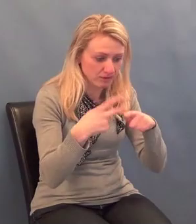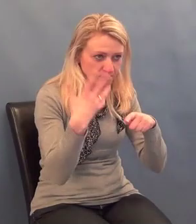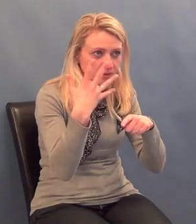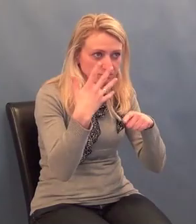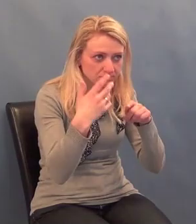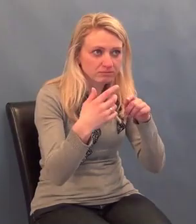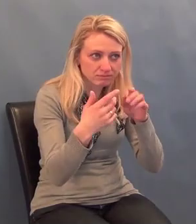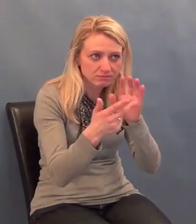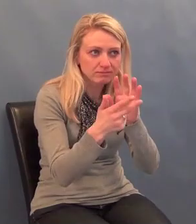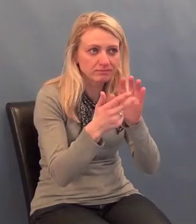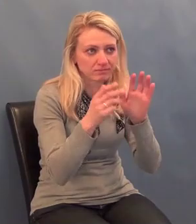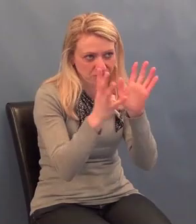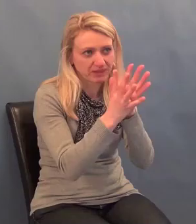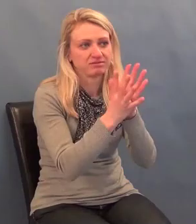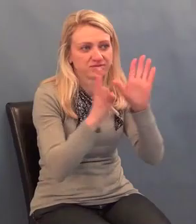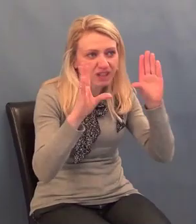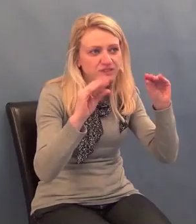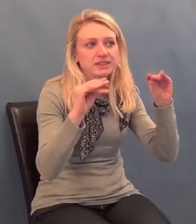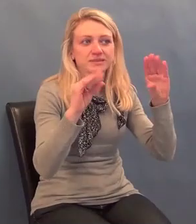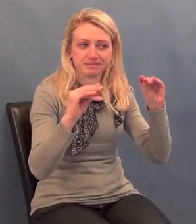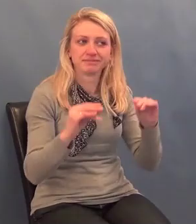To o godzinie osiemnastej lub około dziewiętnastej wieczorem?